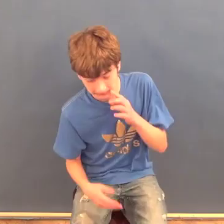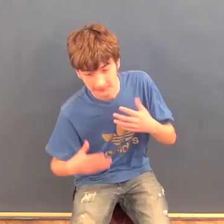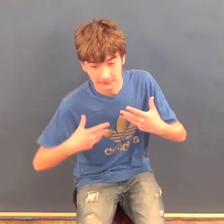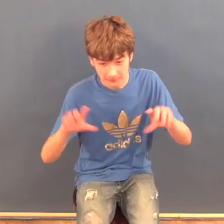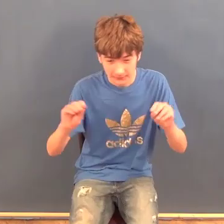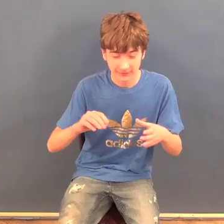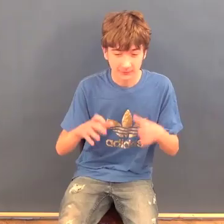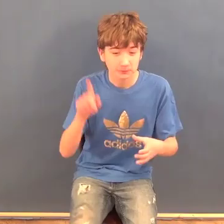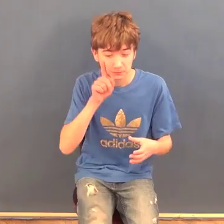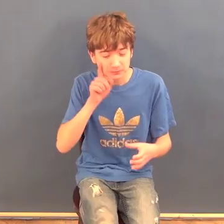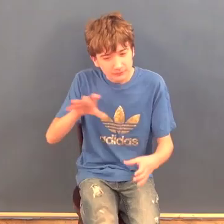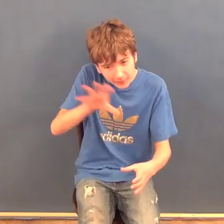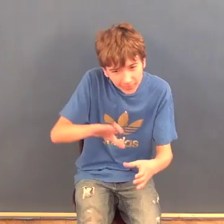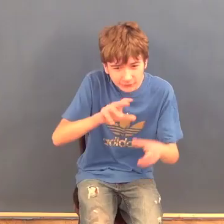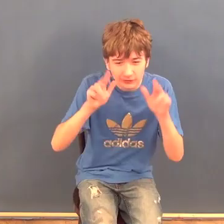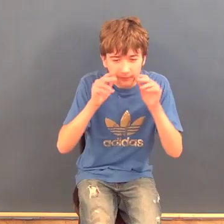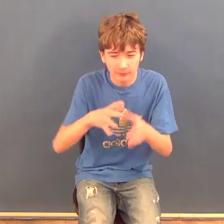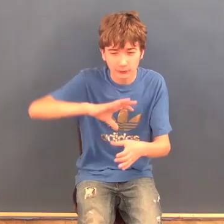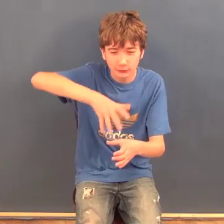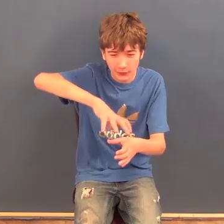Na początku chłopiec obserwuje żabę w słoju.